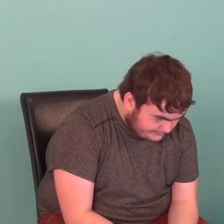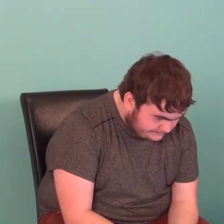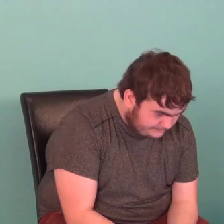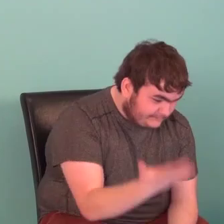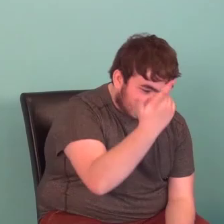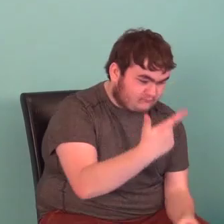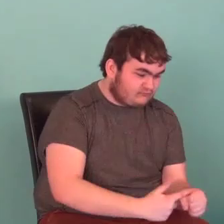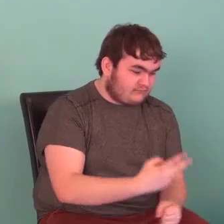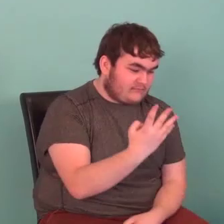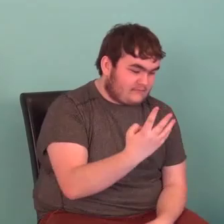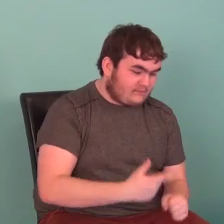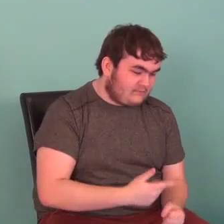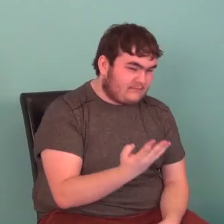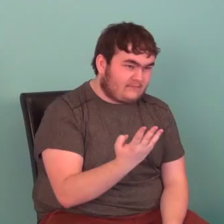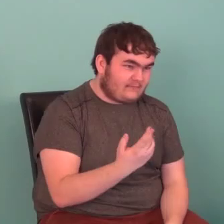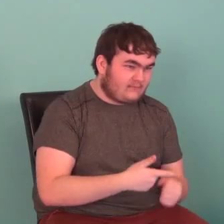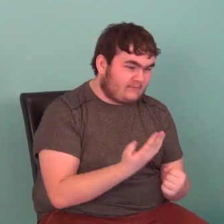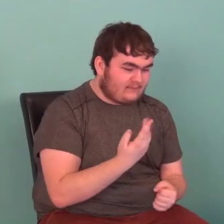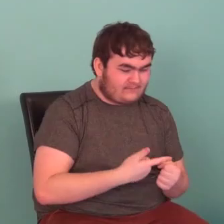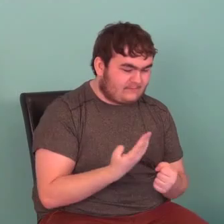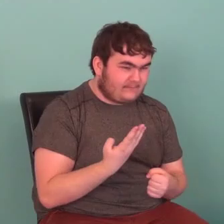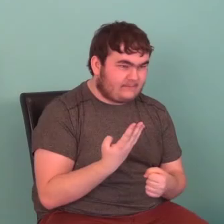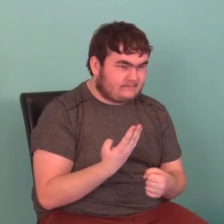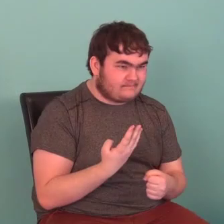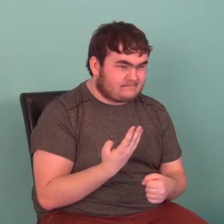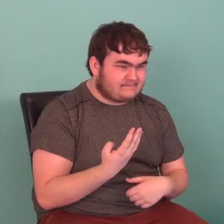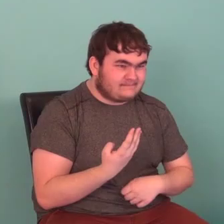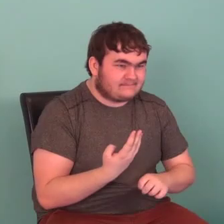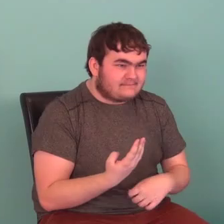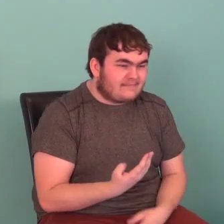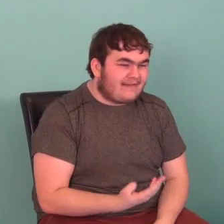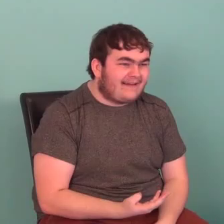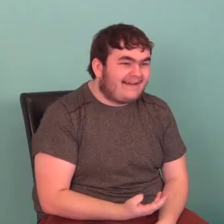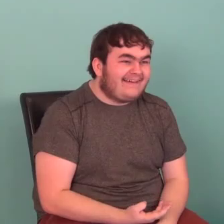Dwudziestego czwartego.